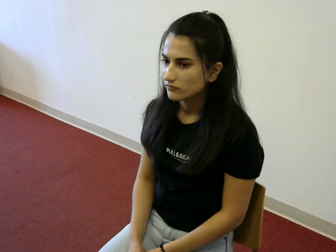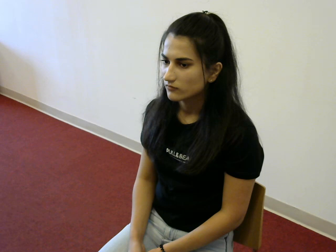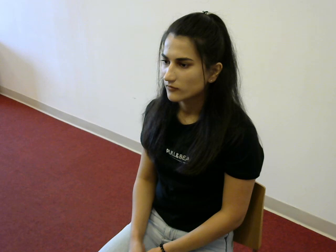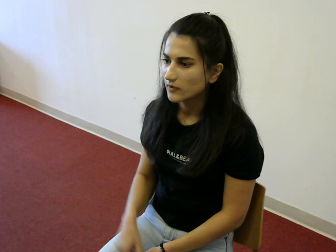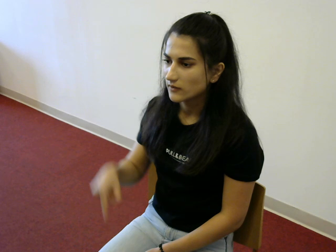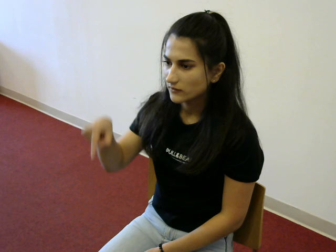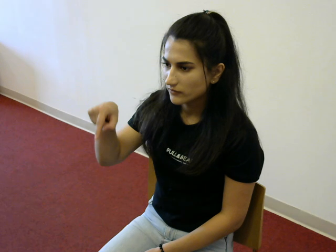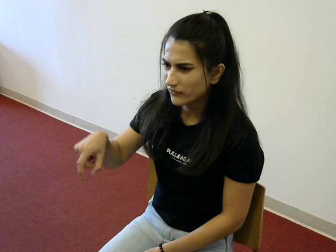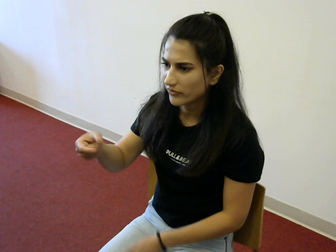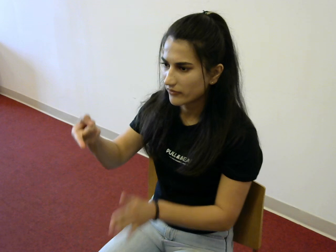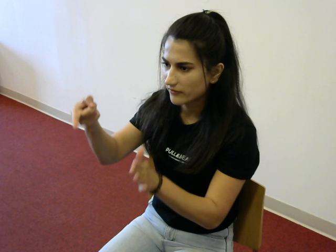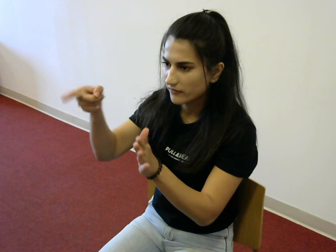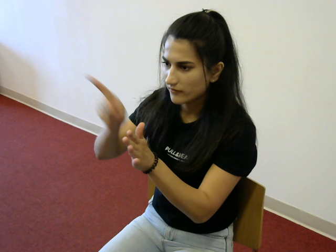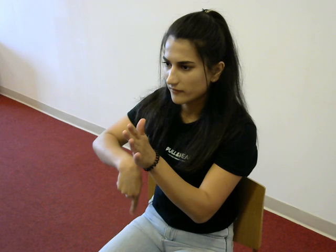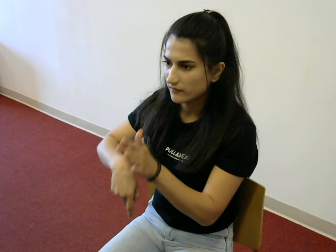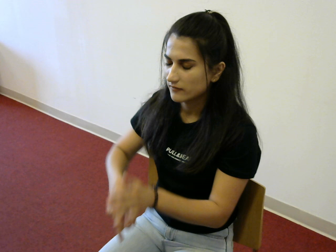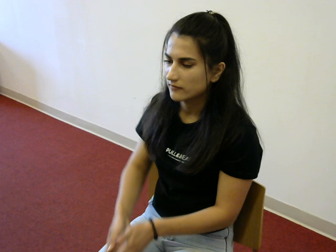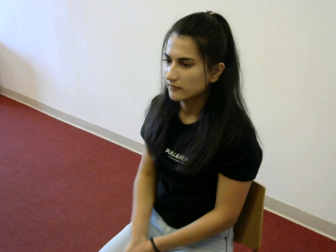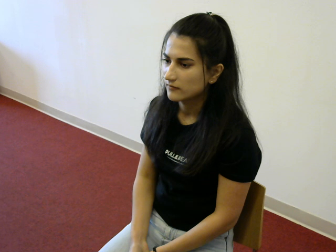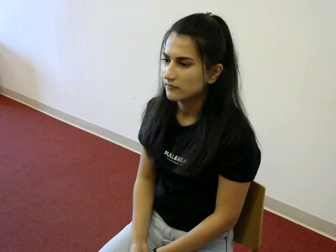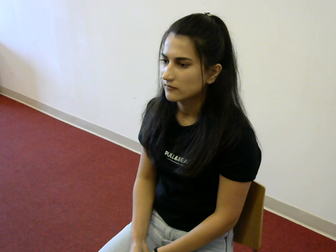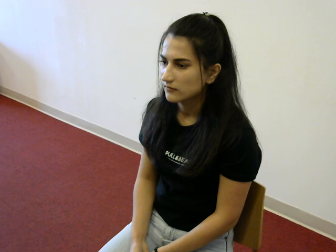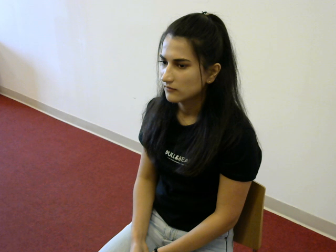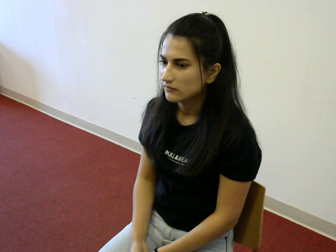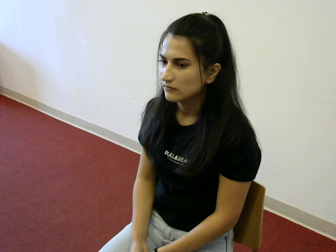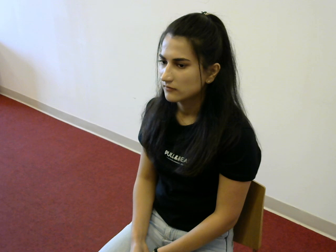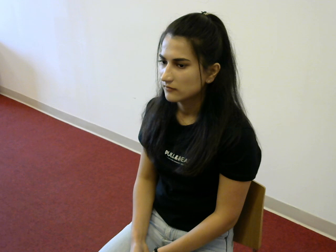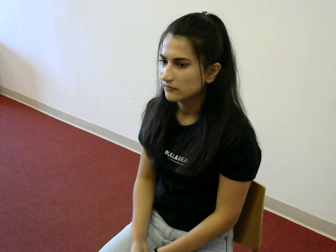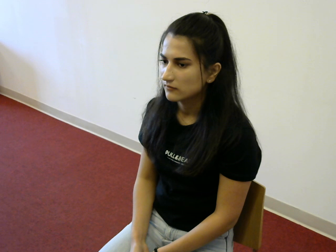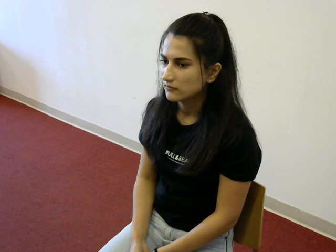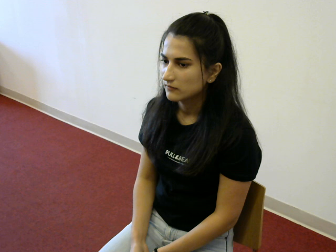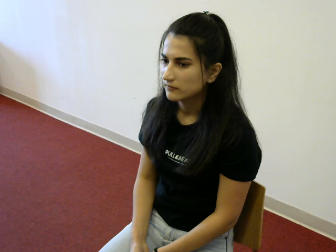Bu ucuzdur